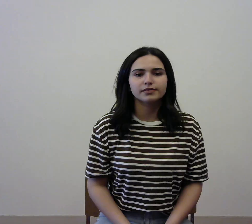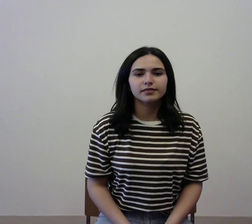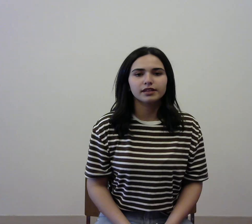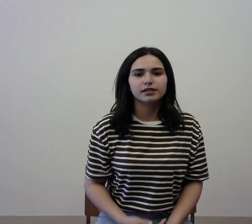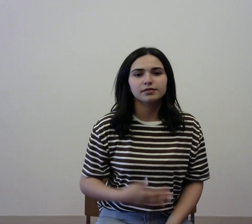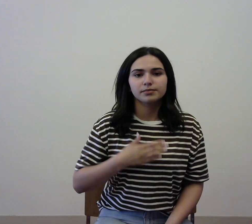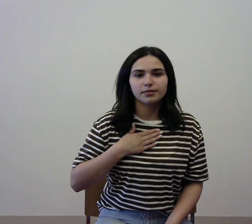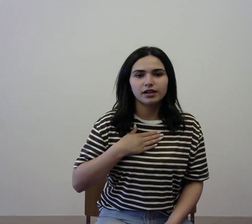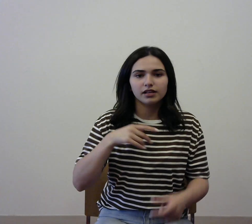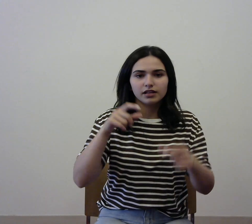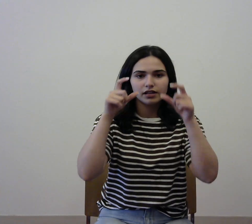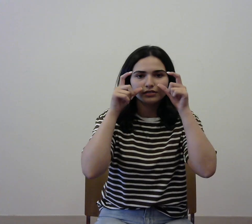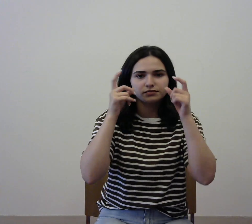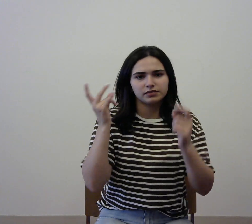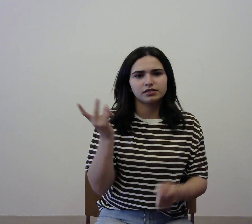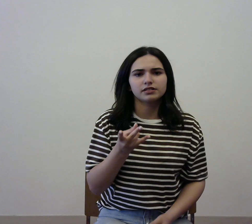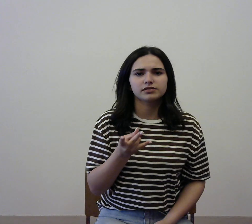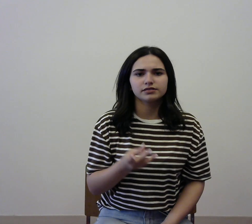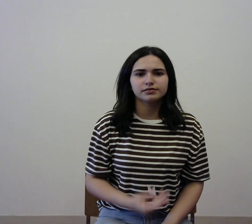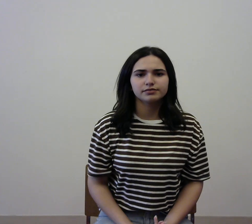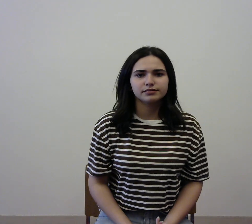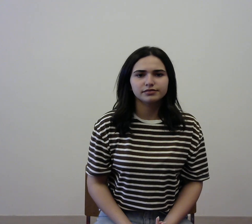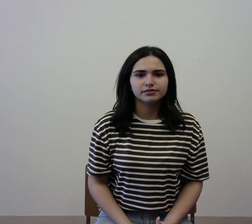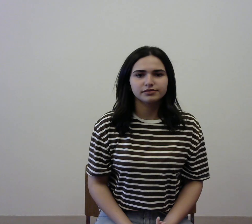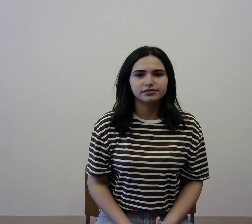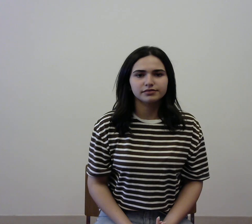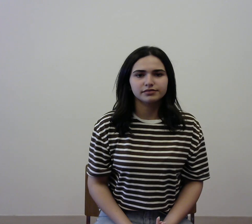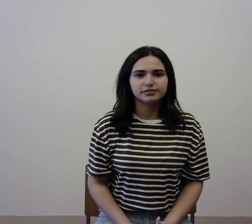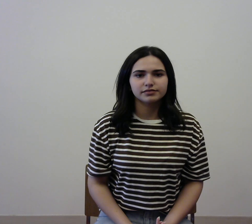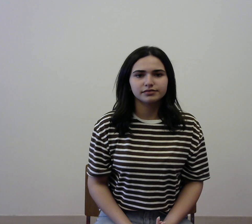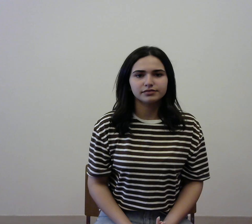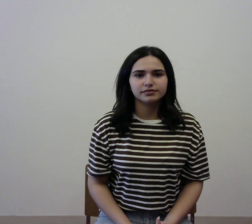Mənə eynək lazımdır